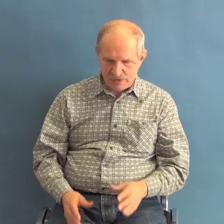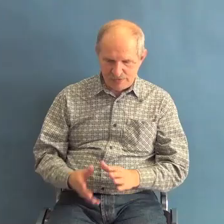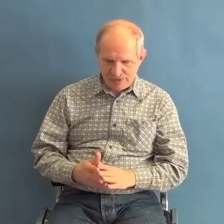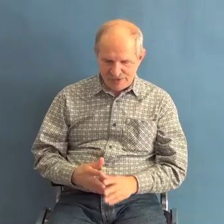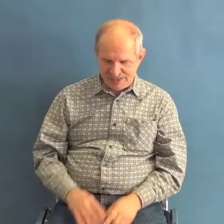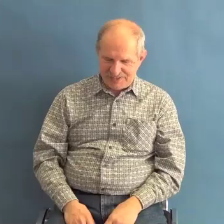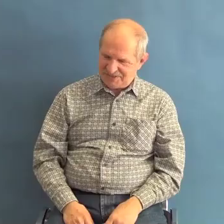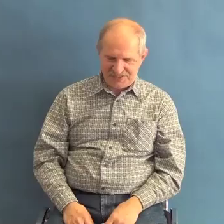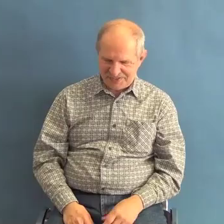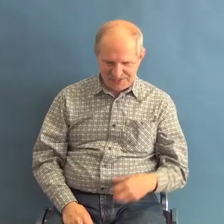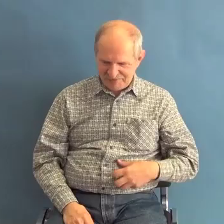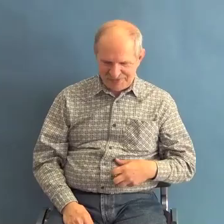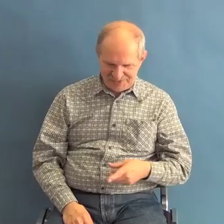Brawo. Ale to śmieszne.